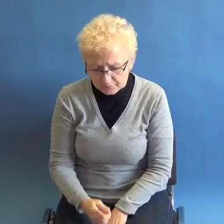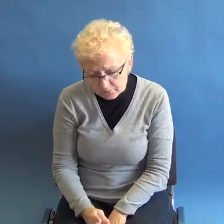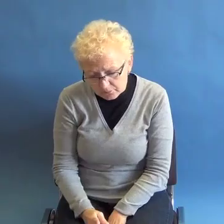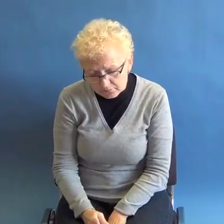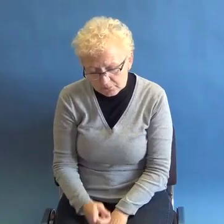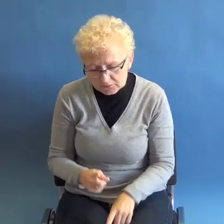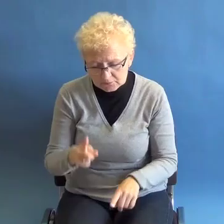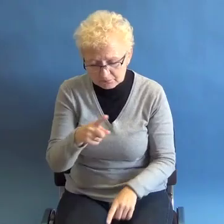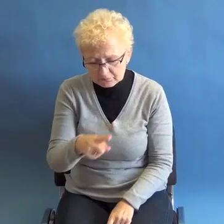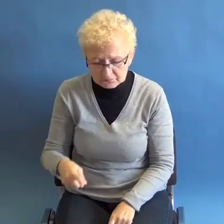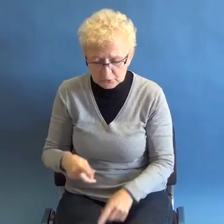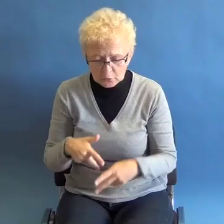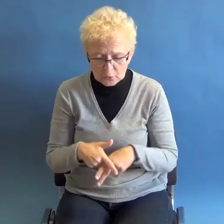Znak przekreślonego konia.